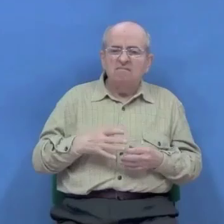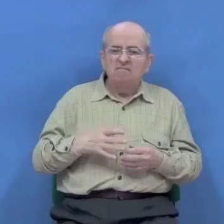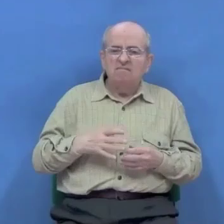To niebezpieczne.